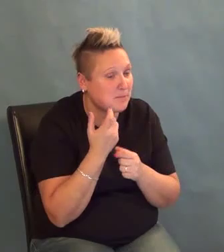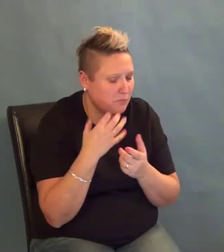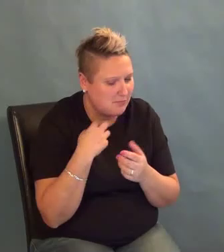Obojętnie.